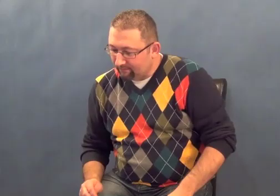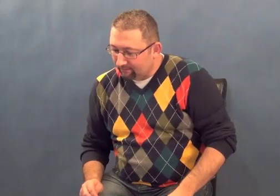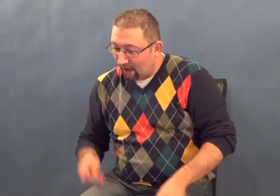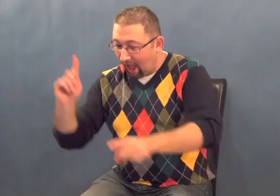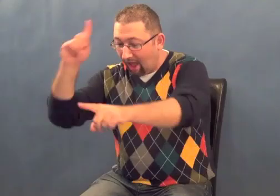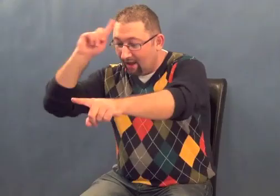A, wiem!